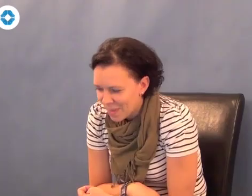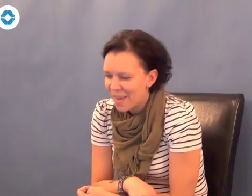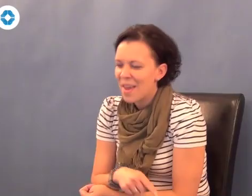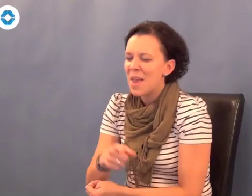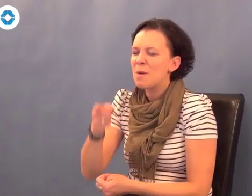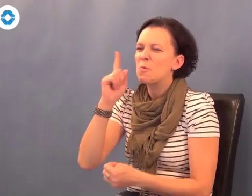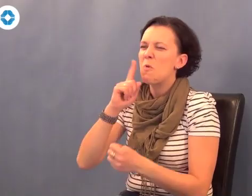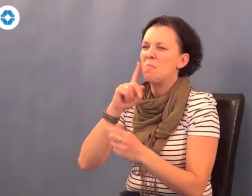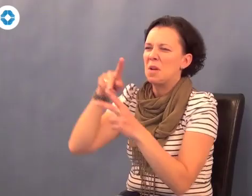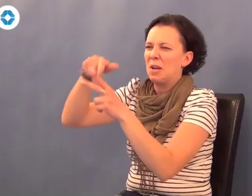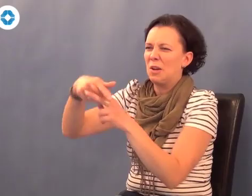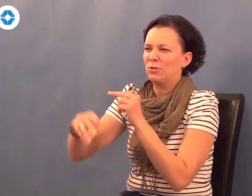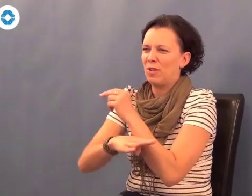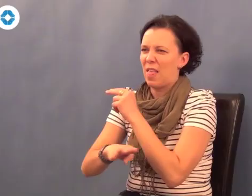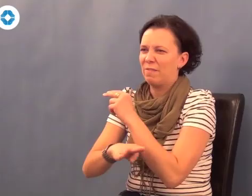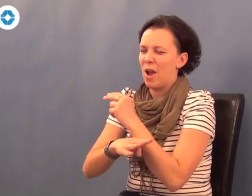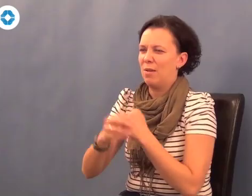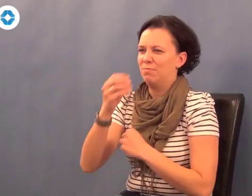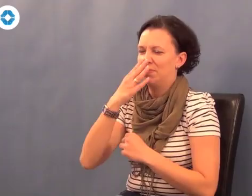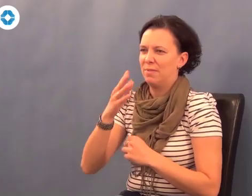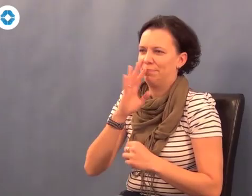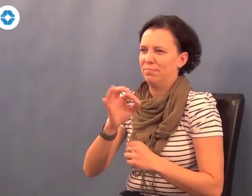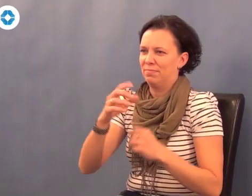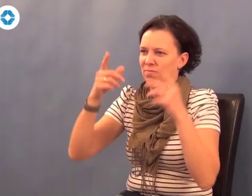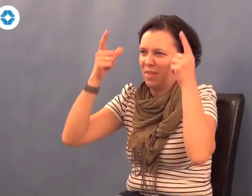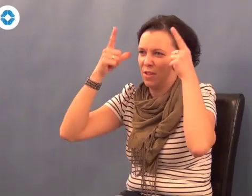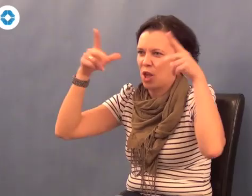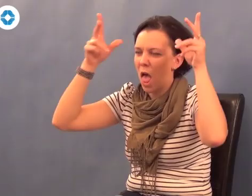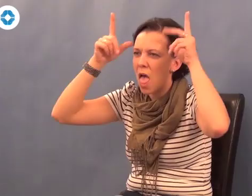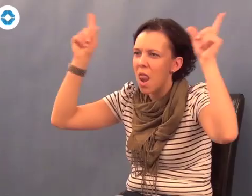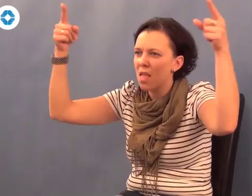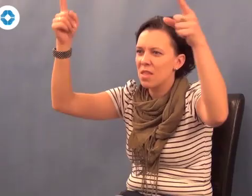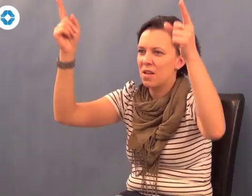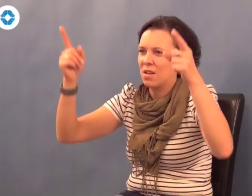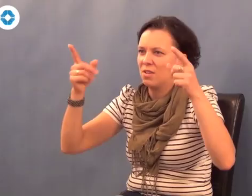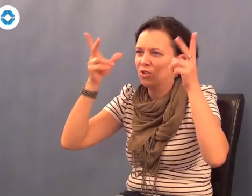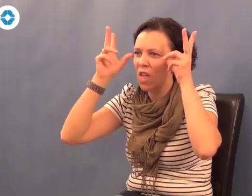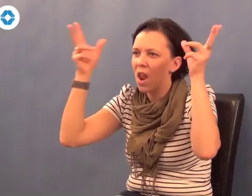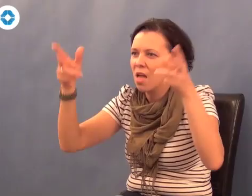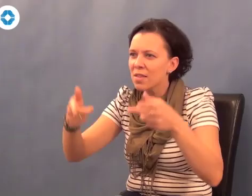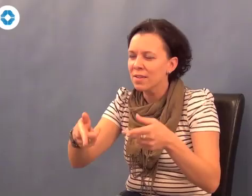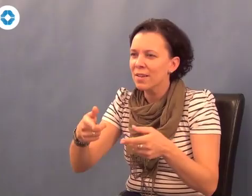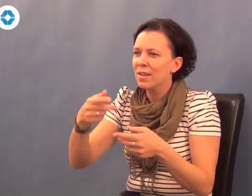Wcześniej chłopak siedzi na drzewie, a tu okazuje się, że to wygląda na rogi jelenia.